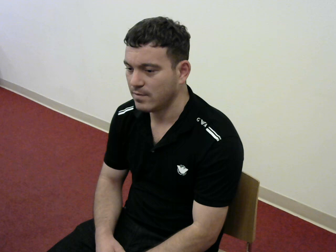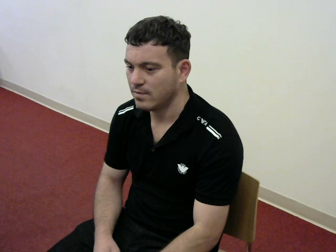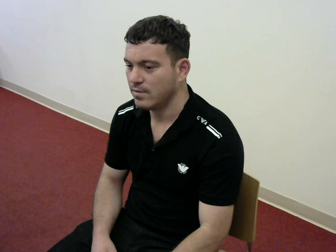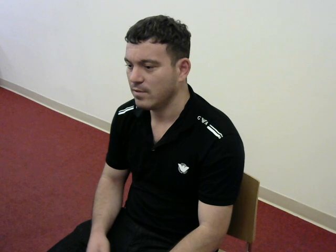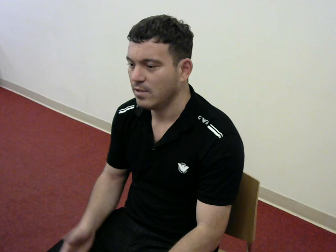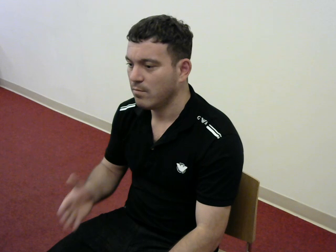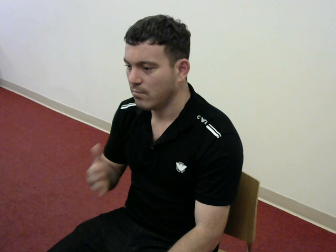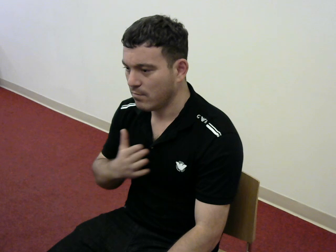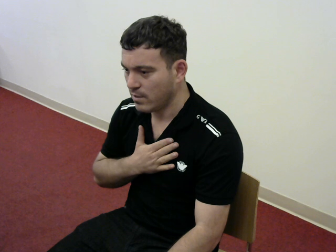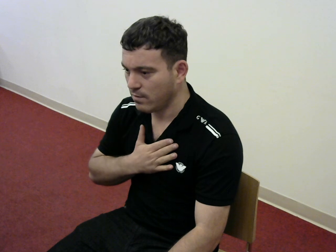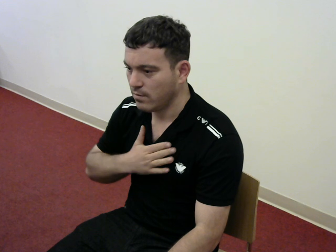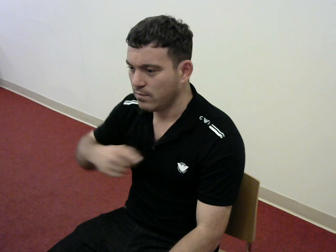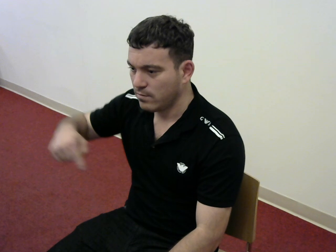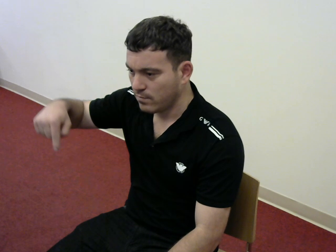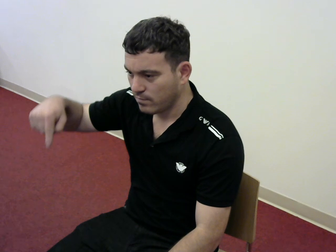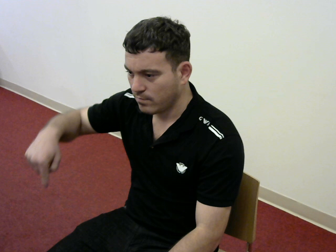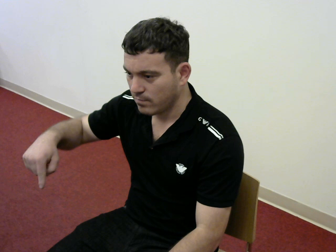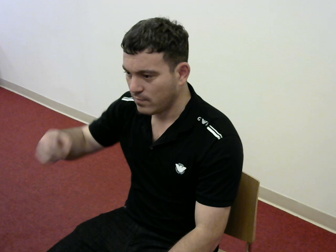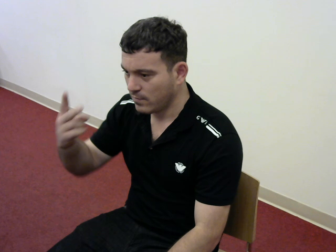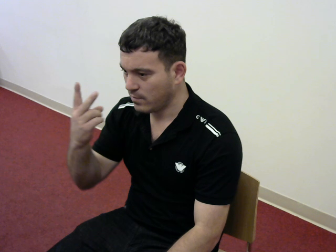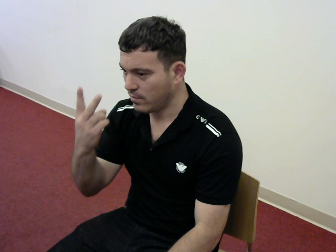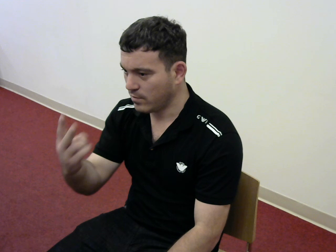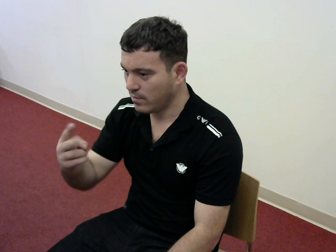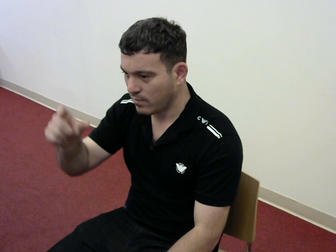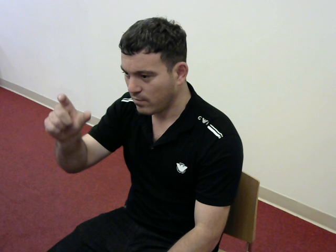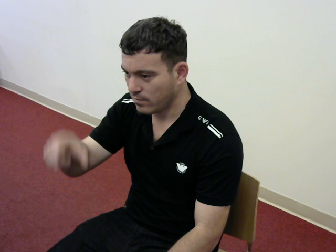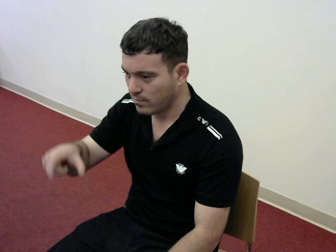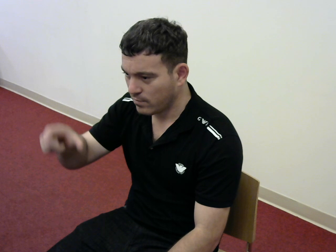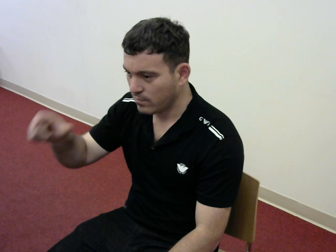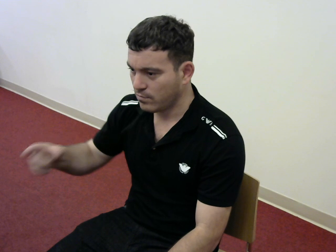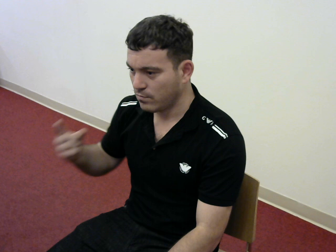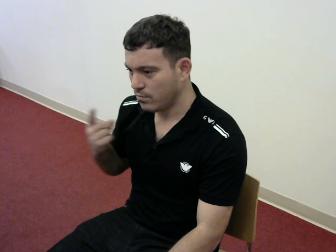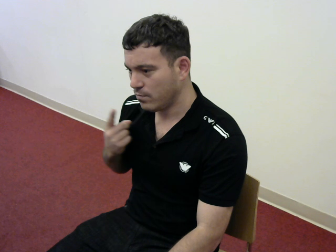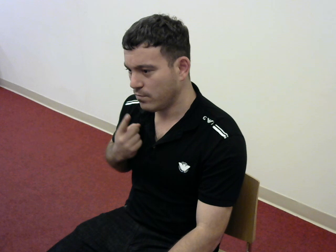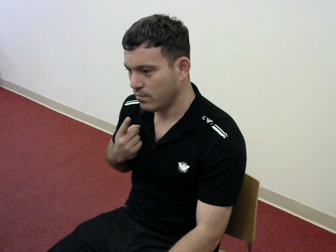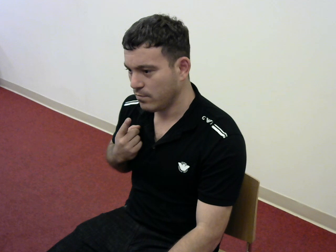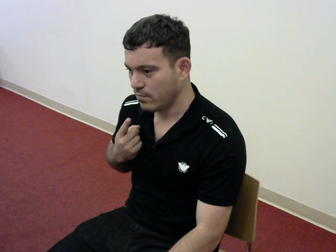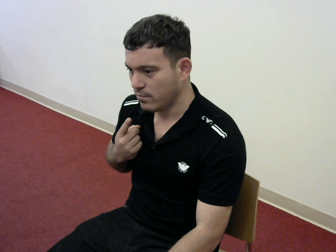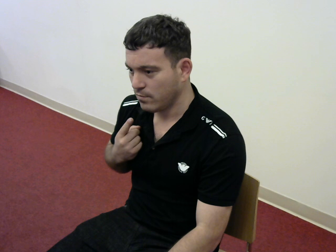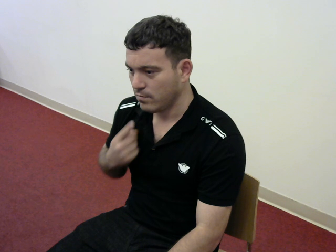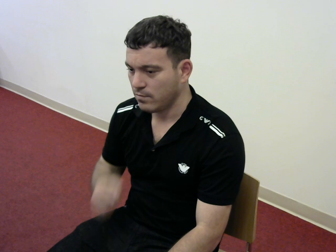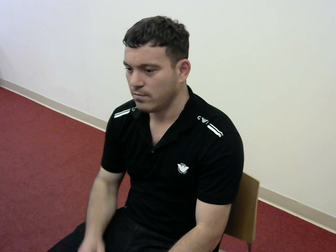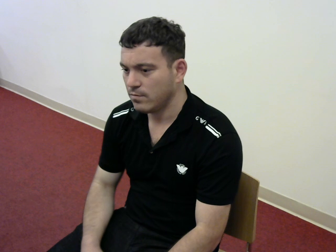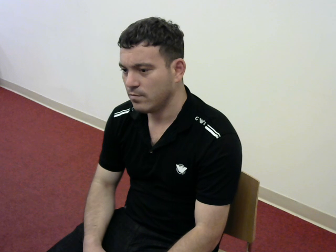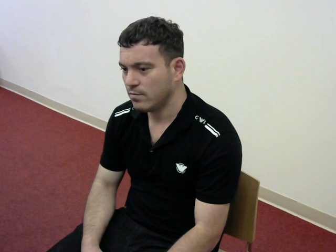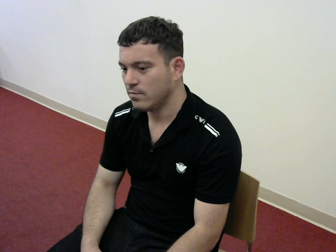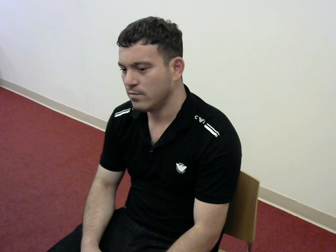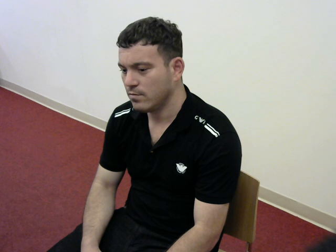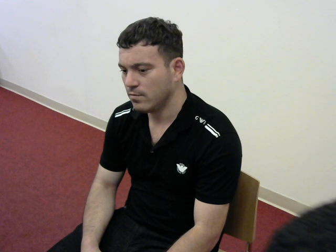Məni aşağıda 2 nəfər gözləyir